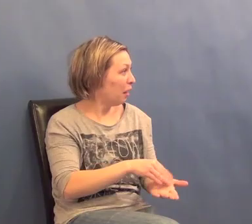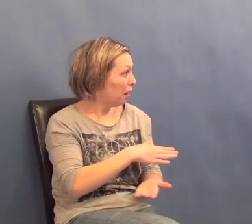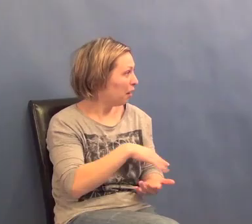Za granicą?